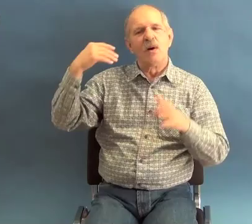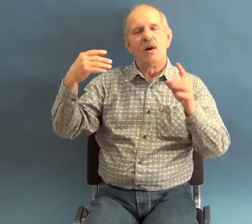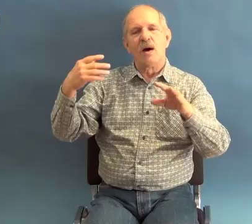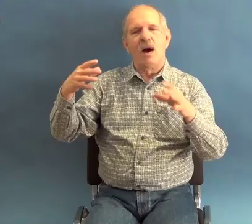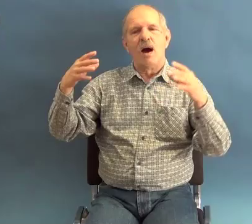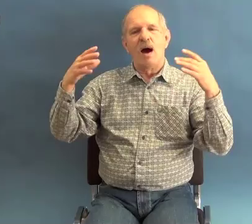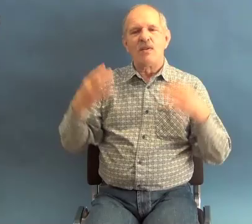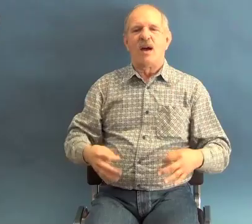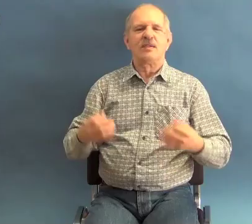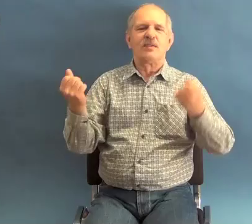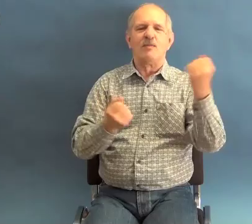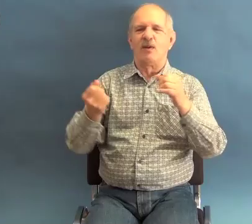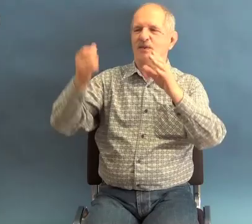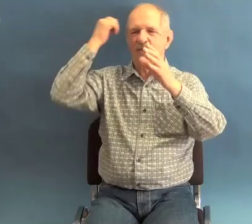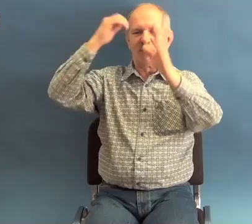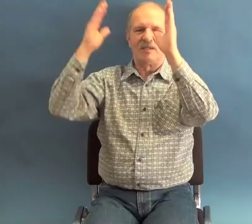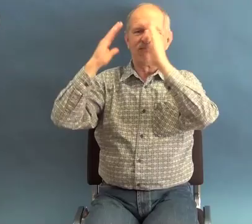Teraz szyby wozi się samochodem.